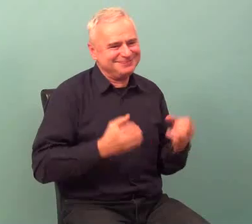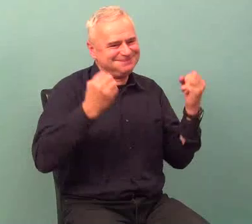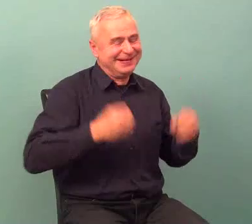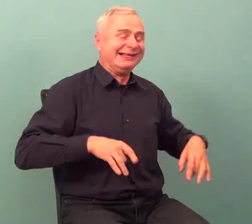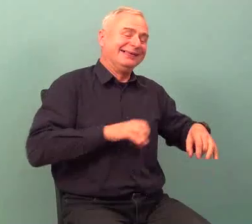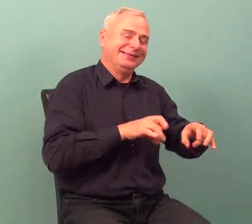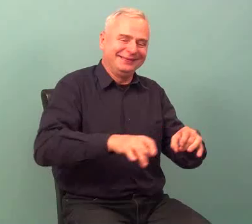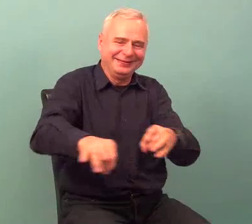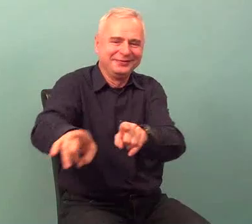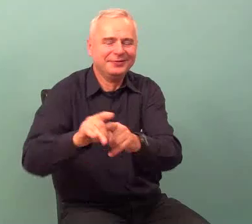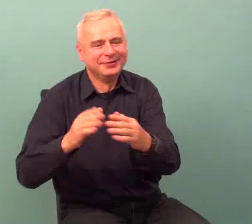Biegnie, toczy się do domu.